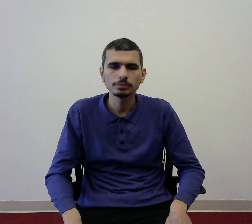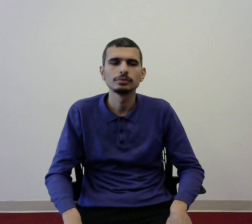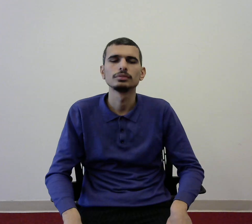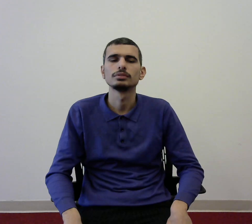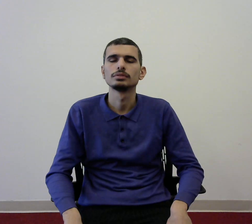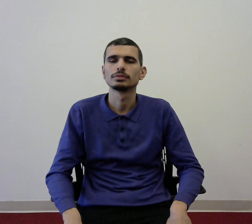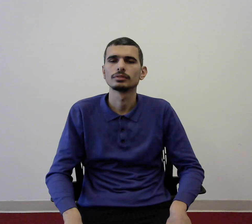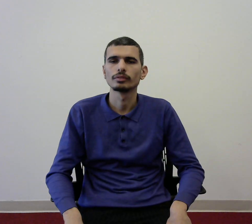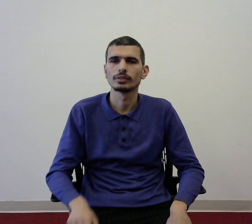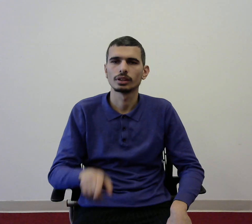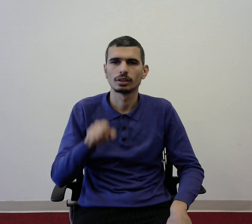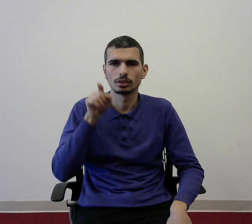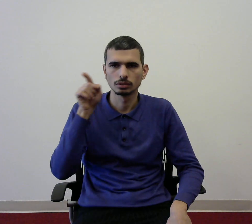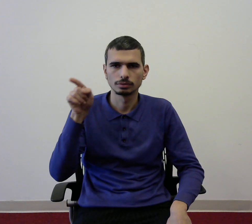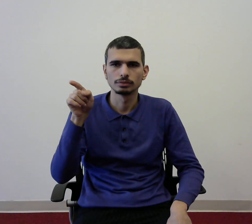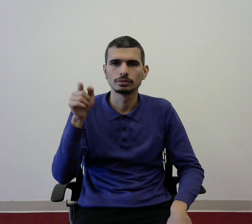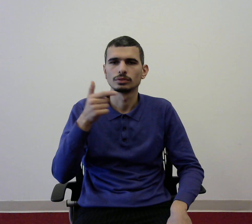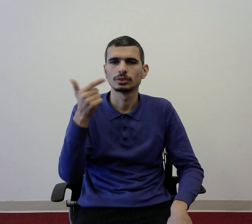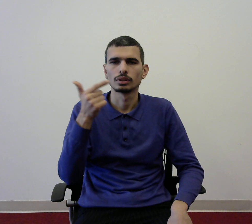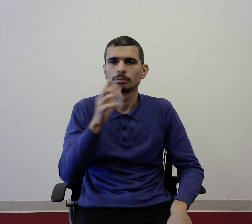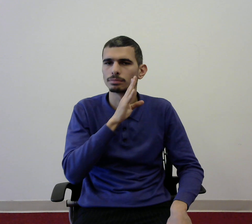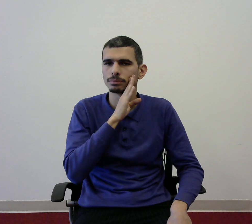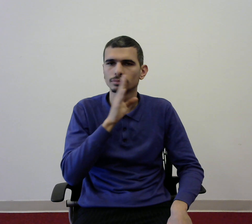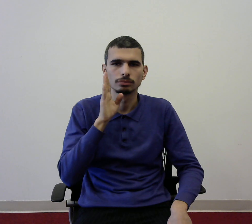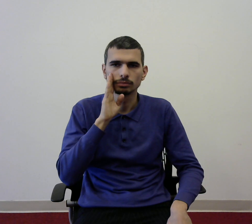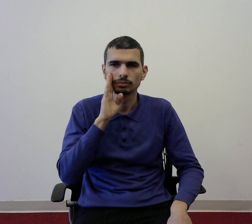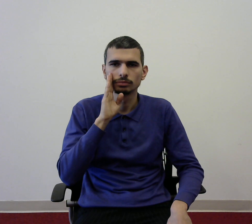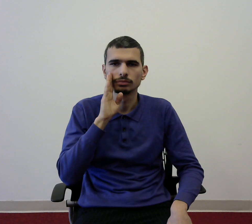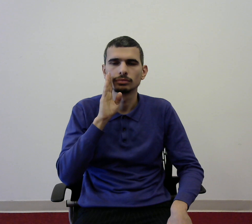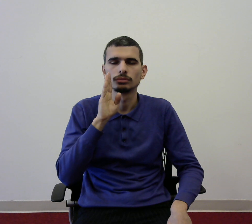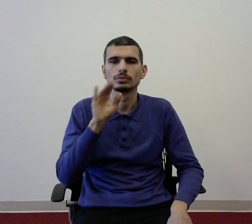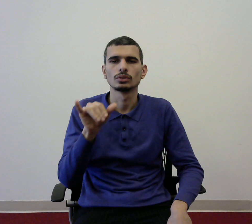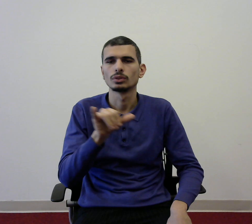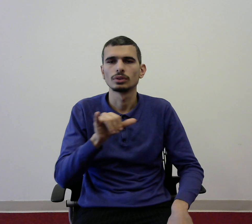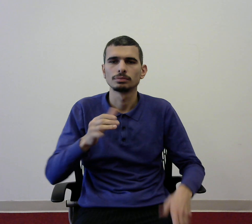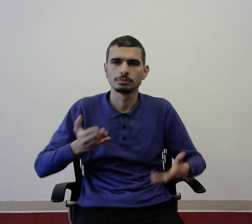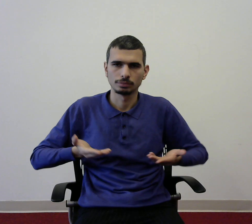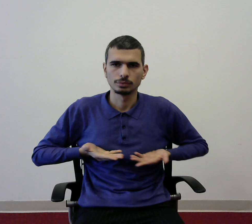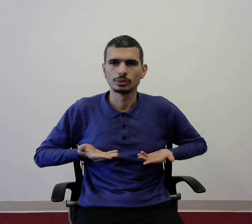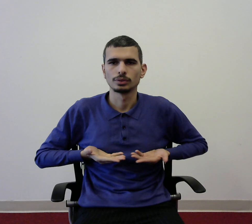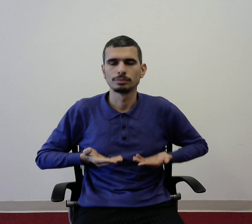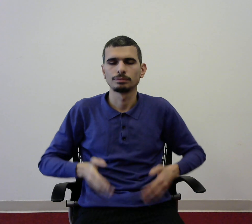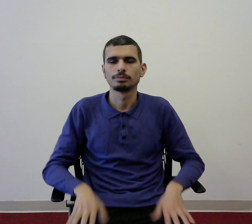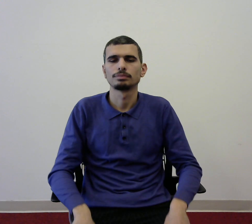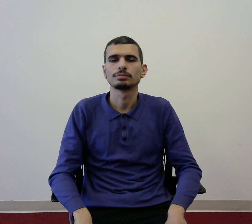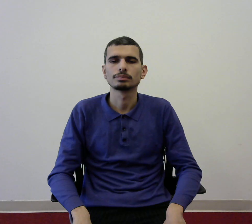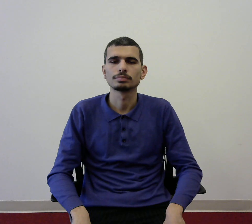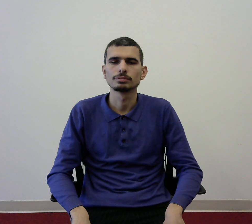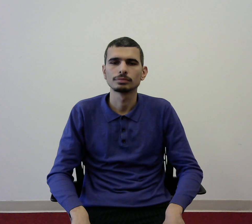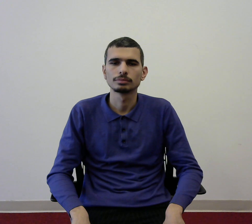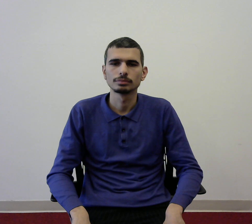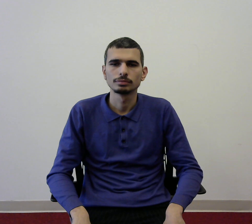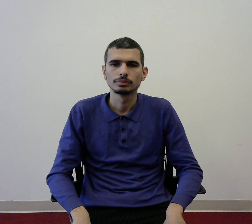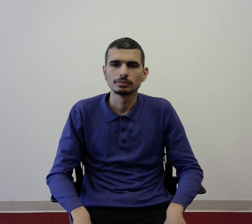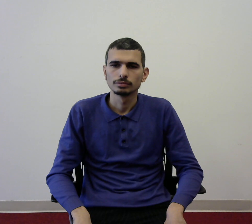Sənin qayınanan harda yaşayır?